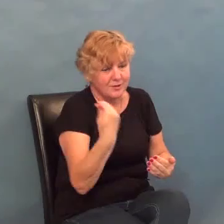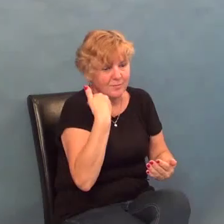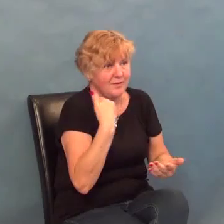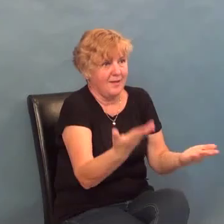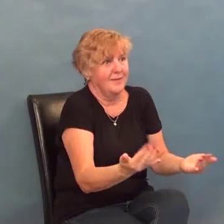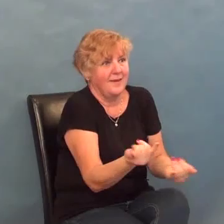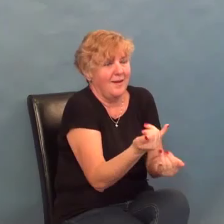Jak na przykład?